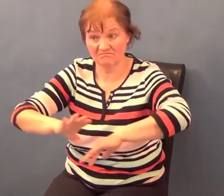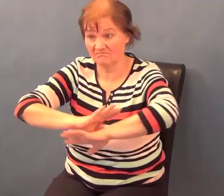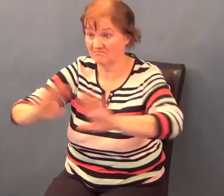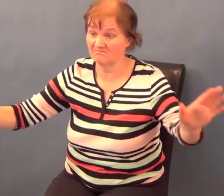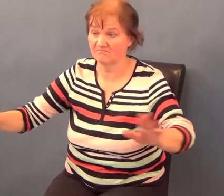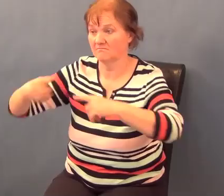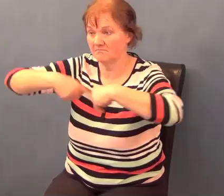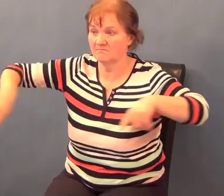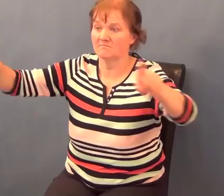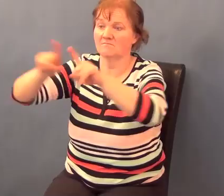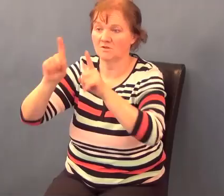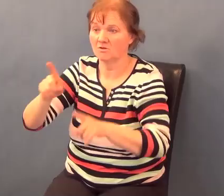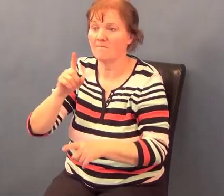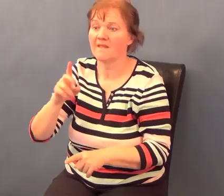Nie musi.